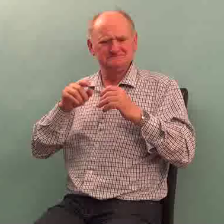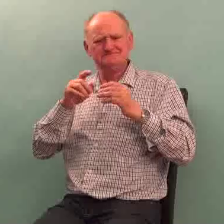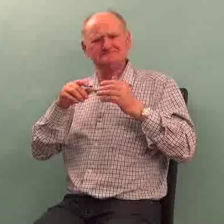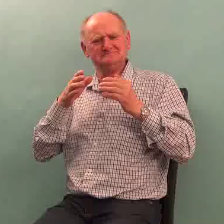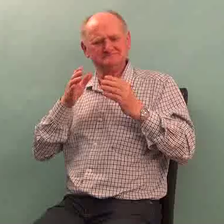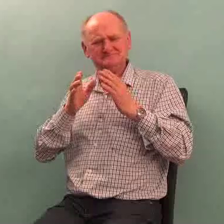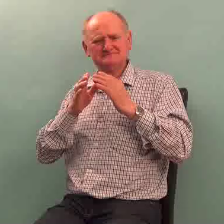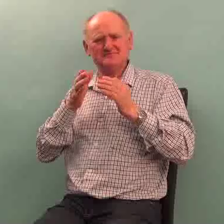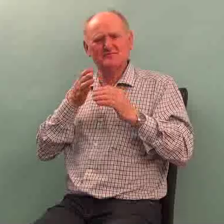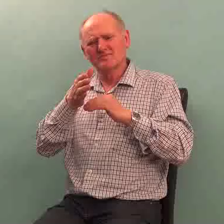Wchodzą do pomieszczeń przez drzwi.